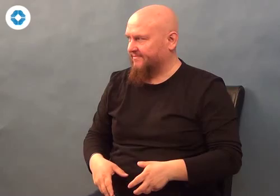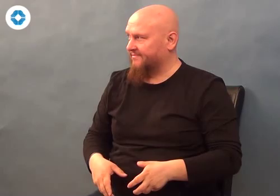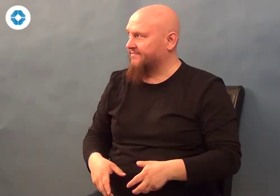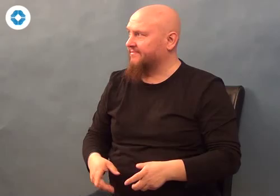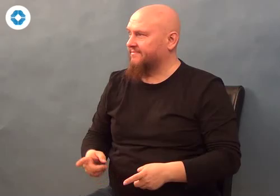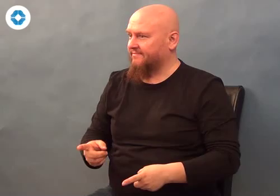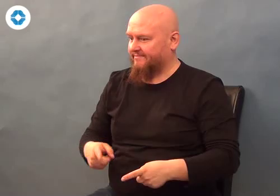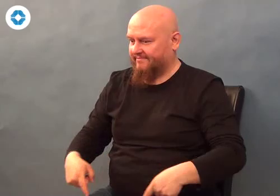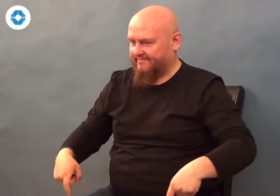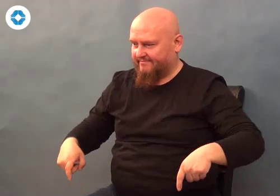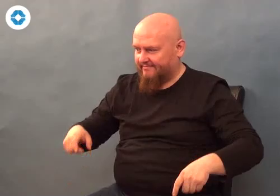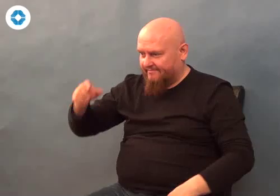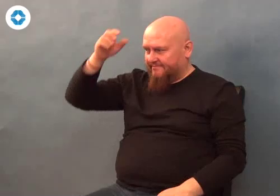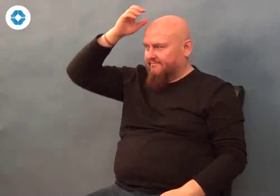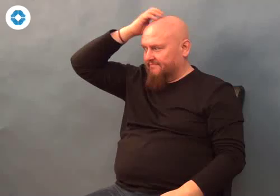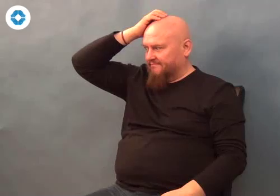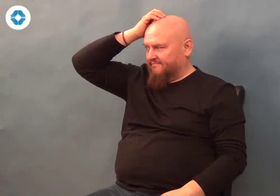Siada i zaczyna się zastanawiać, drapie się po głowie.